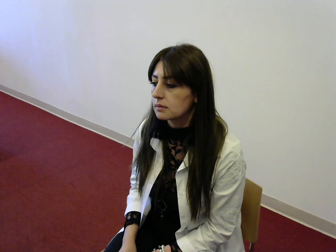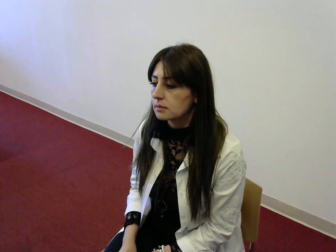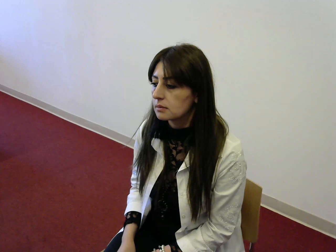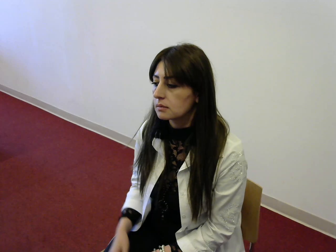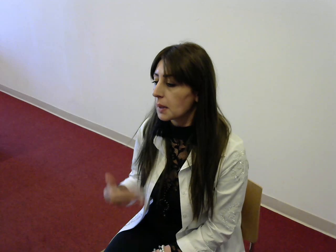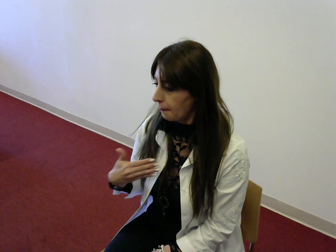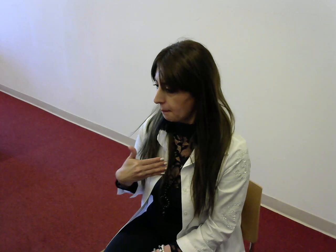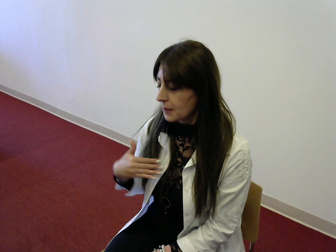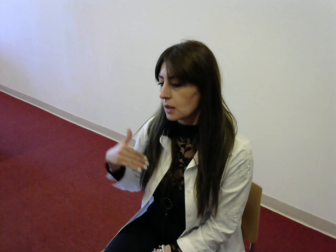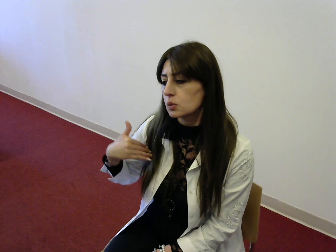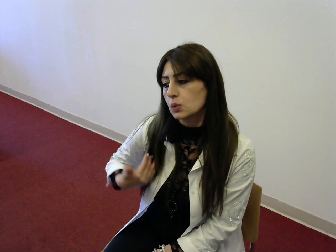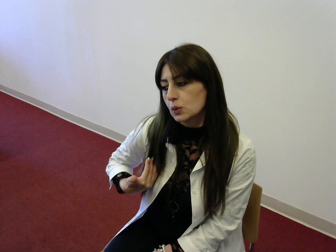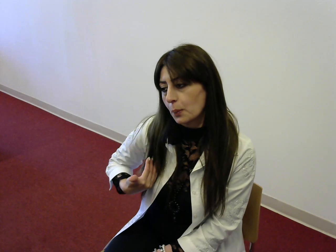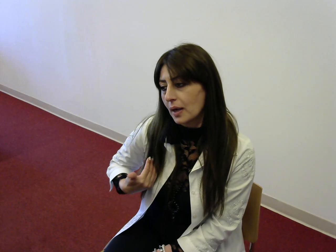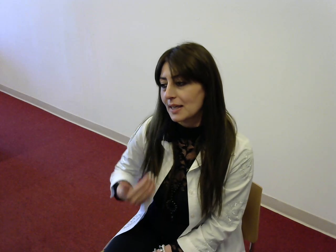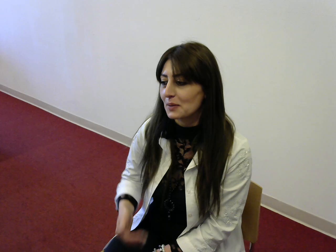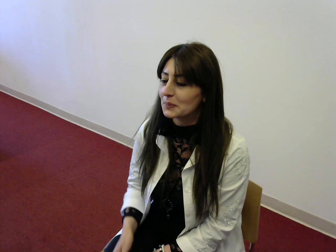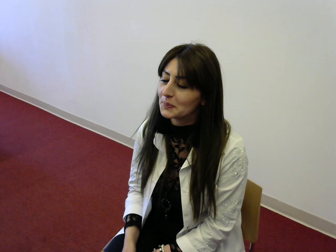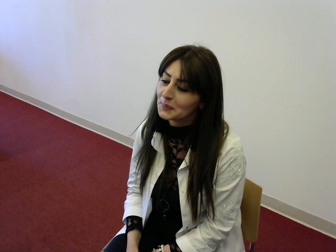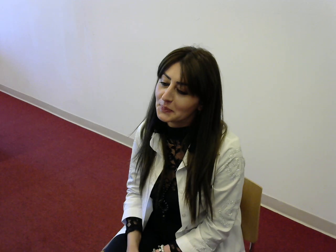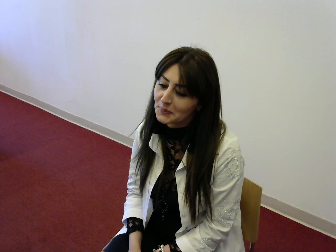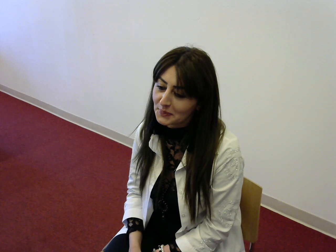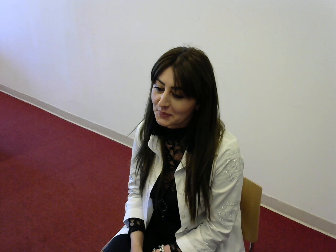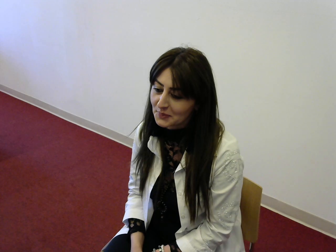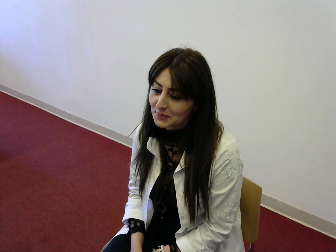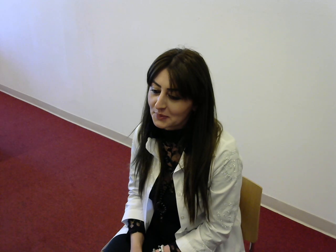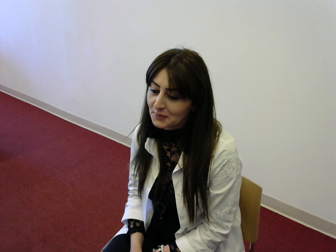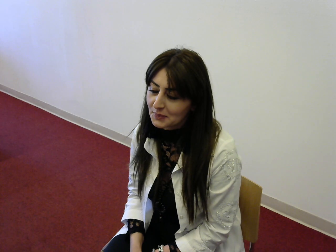Mən subayam